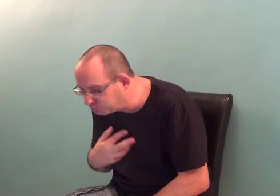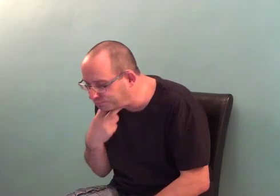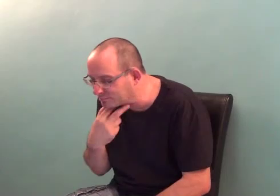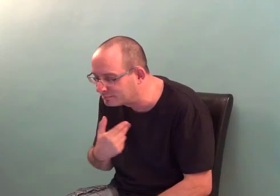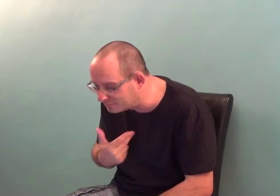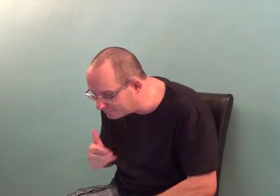Nie mam wyjścia.